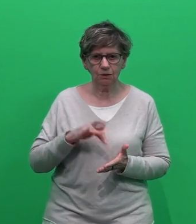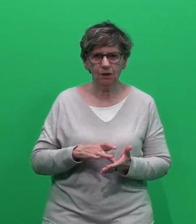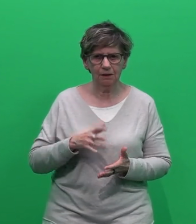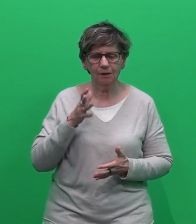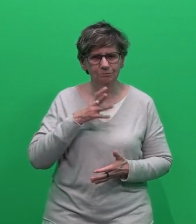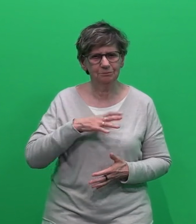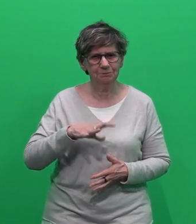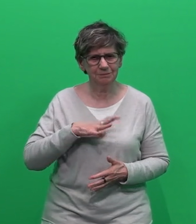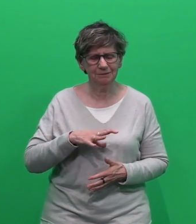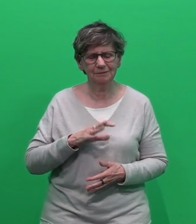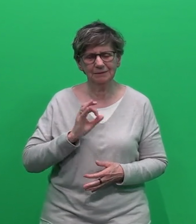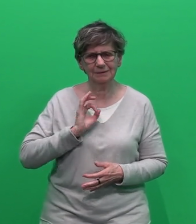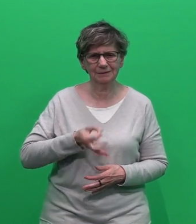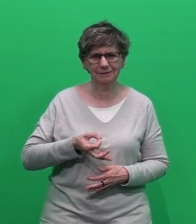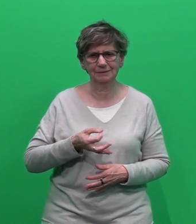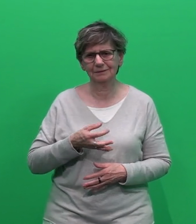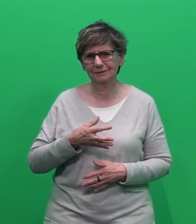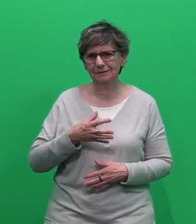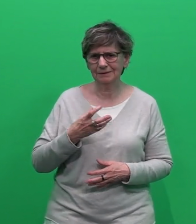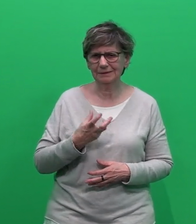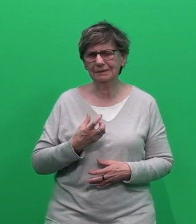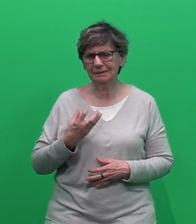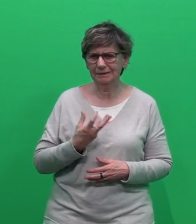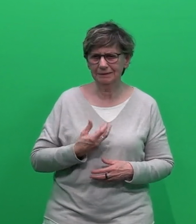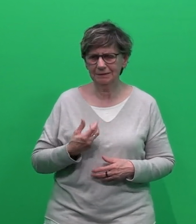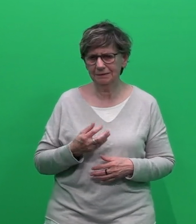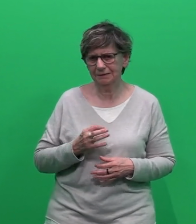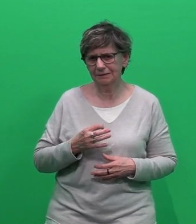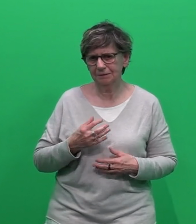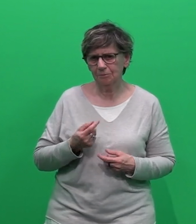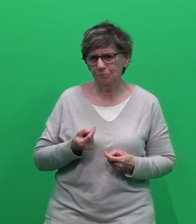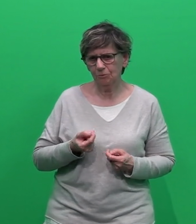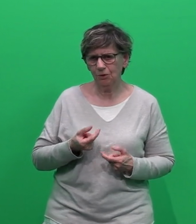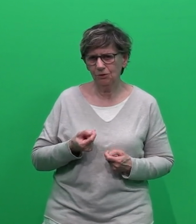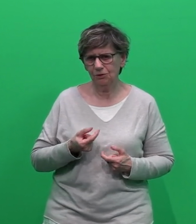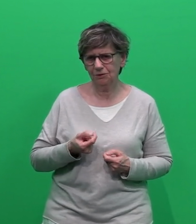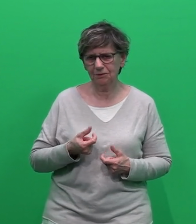Quan orino sí que m'escou, una mica.